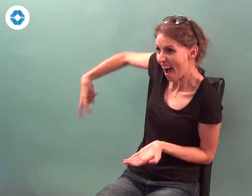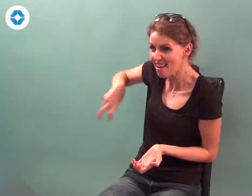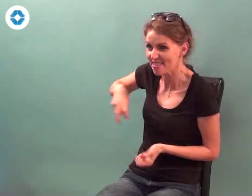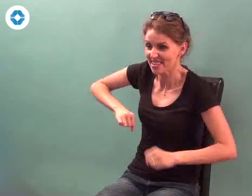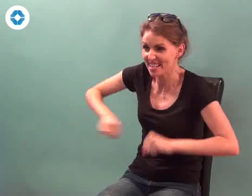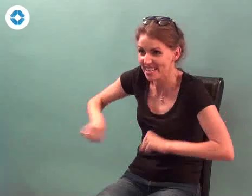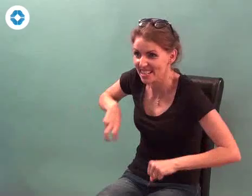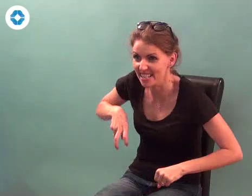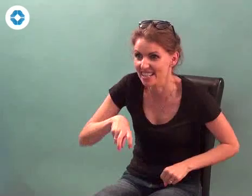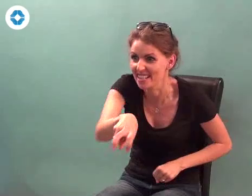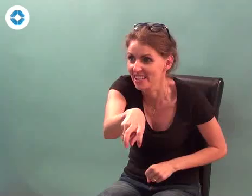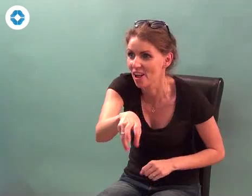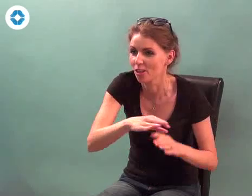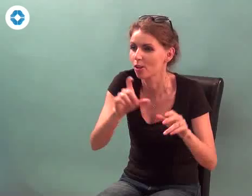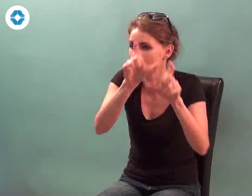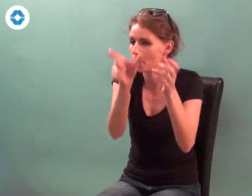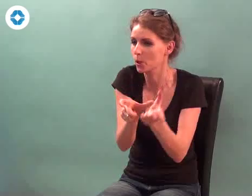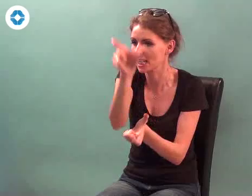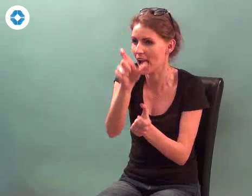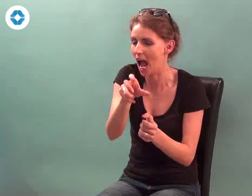Idzie szybko do budynku po drugiej stronie ulicy.